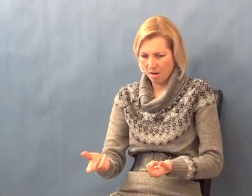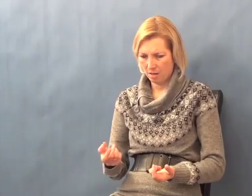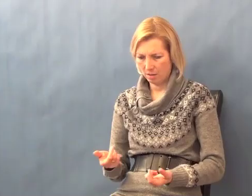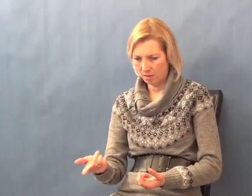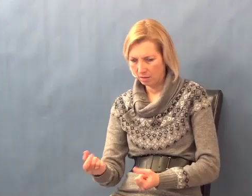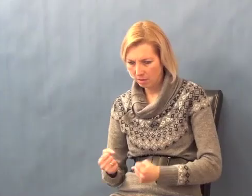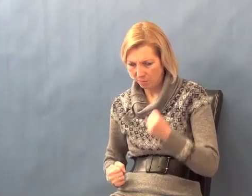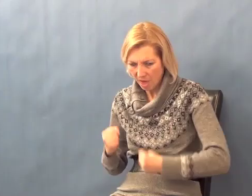A co to?